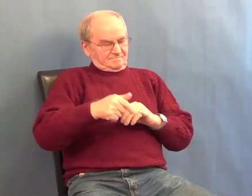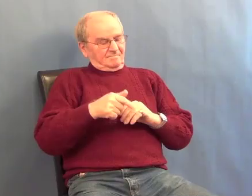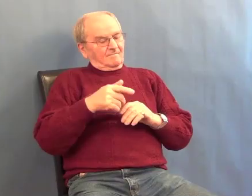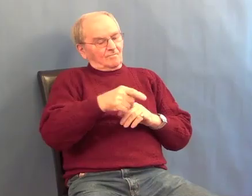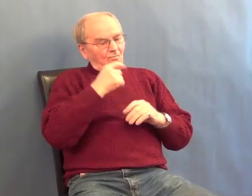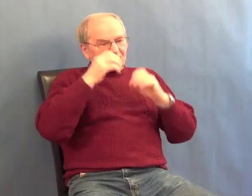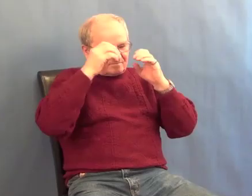Kot patrzył przez lornetkę.